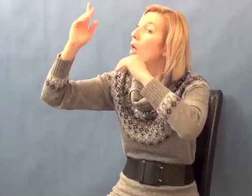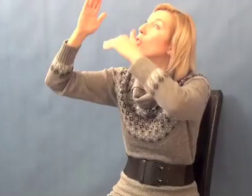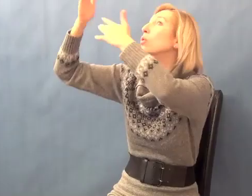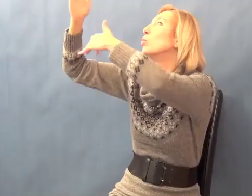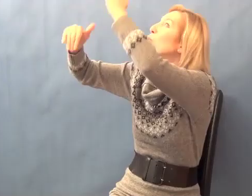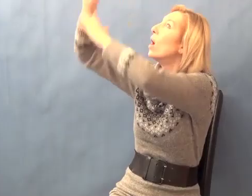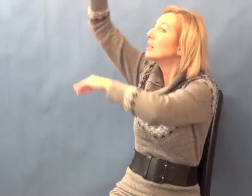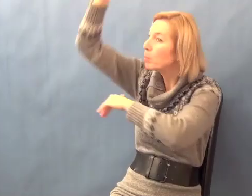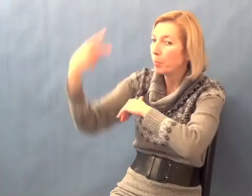Uwaga budowa.